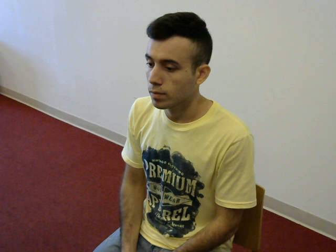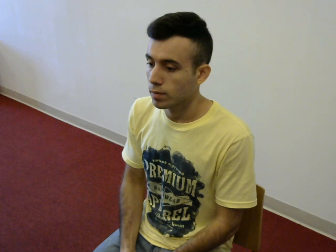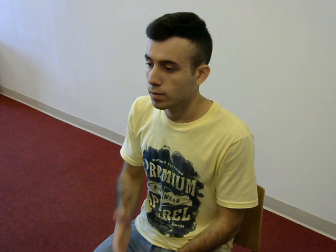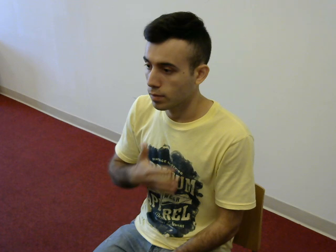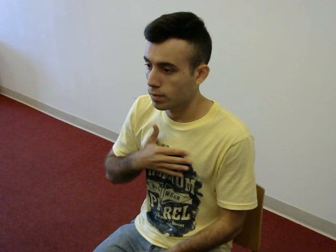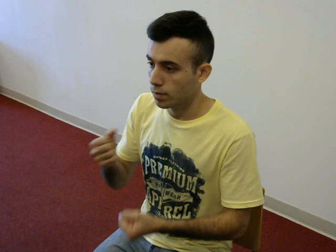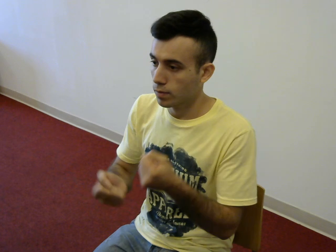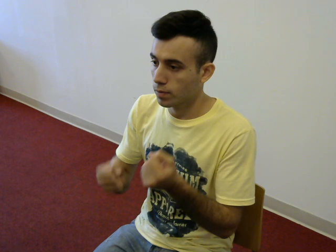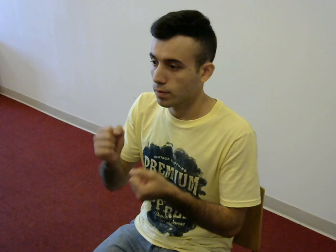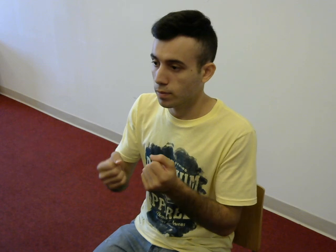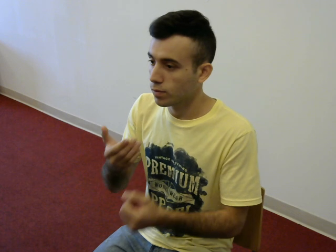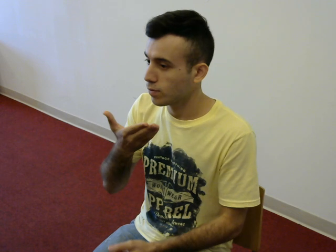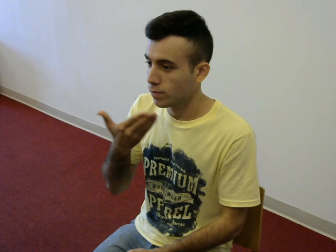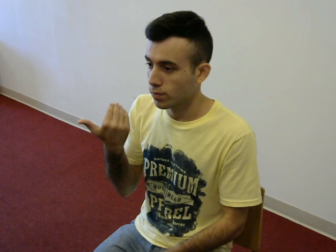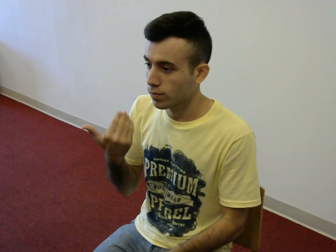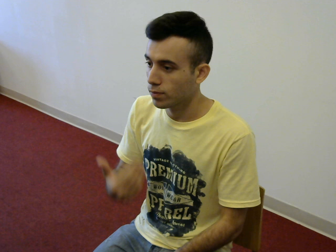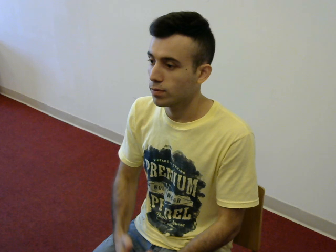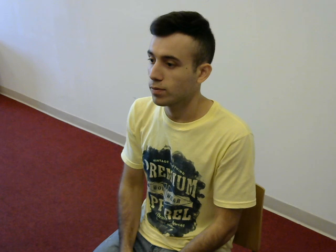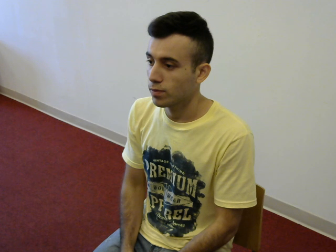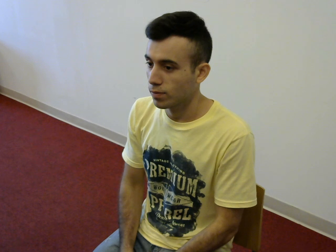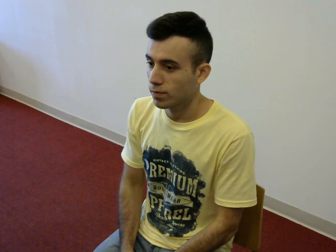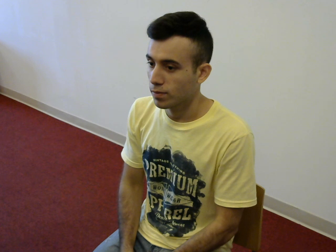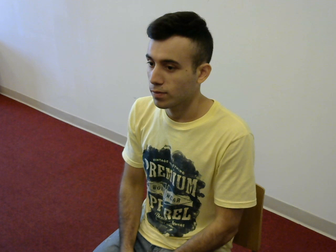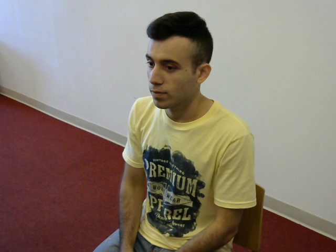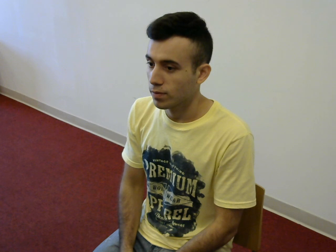Mənim avtomobilim yoxdur